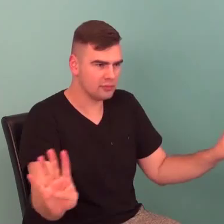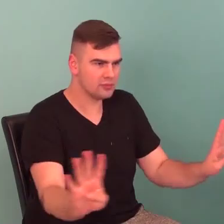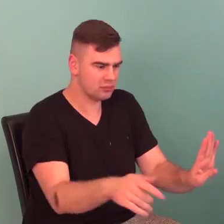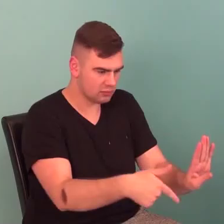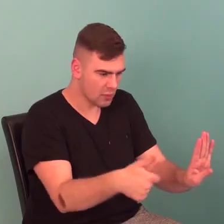Powinien być.